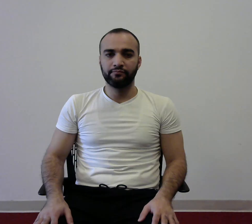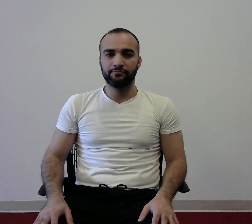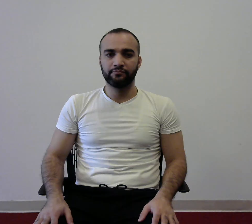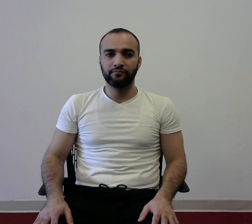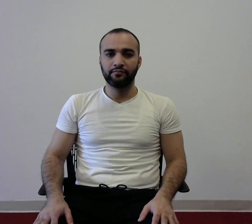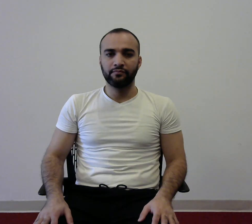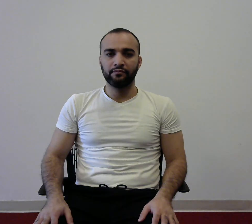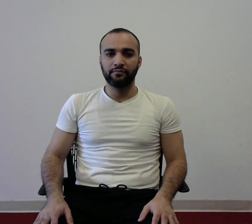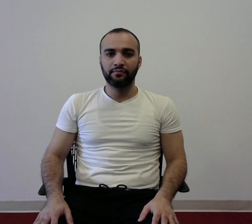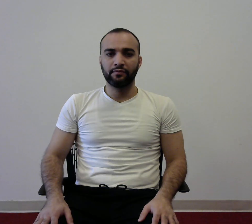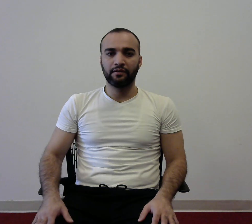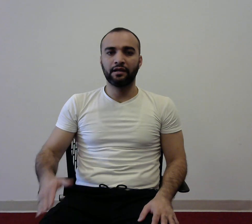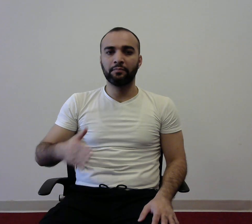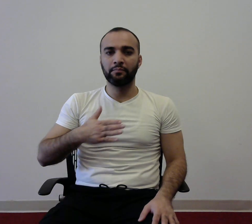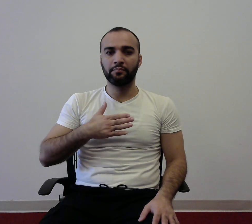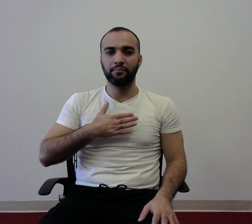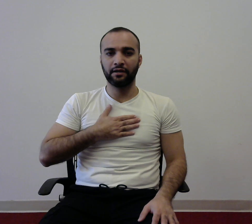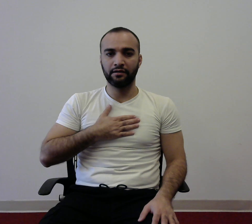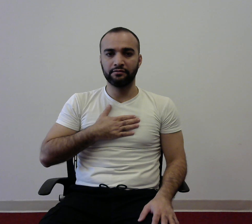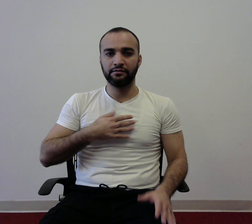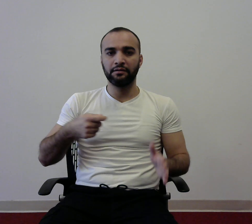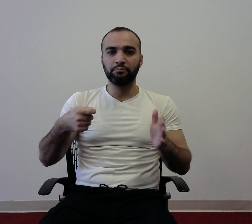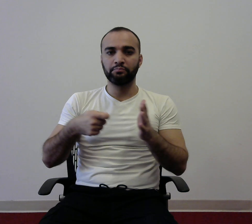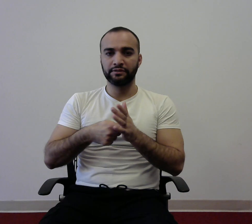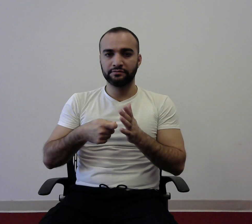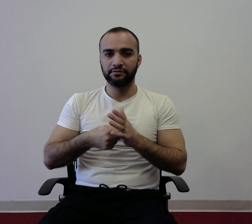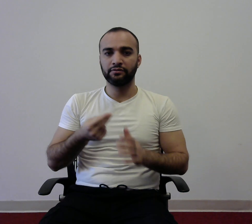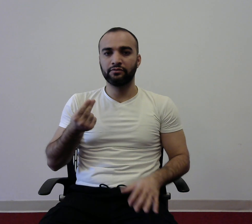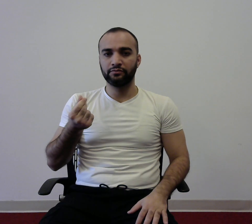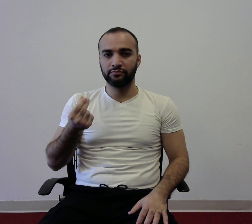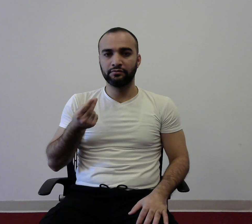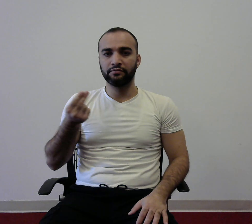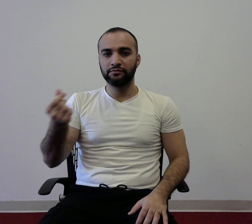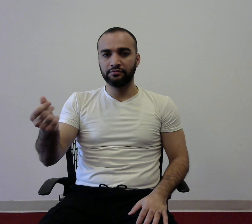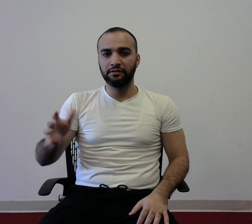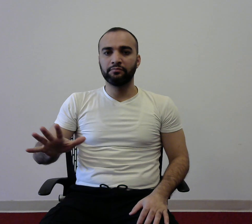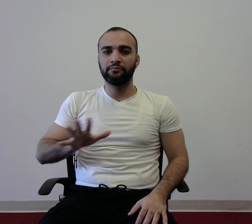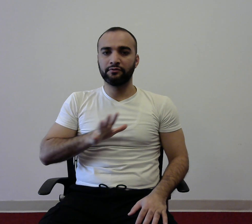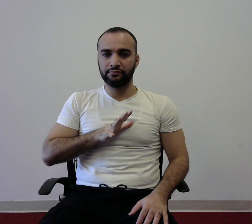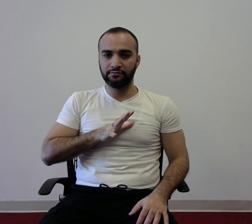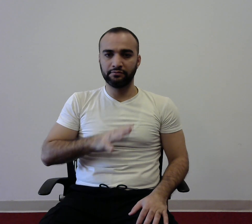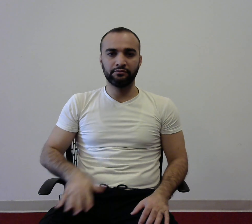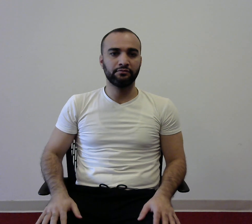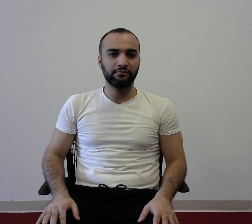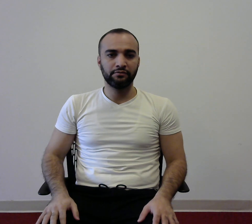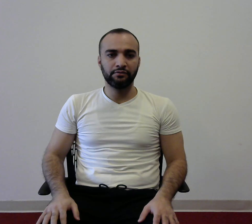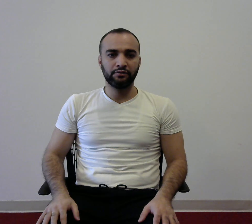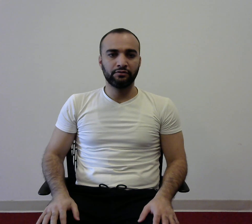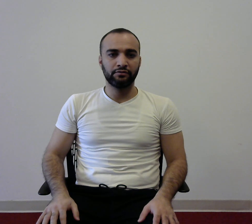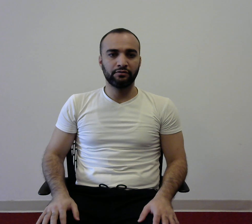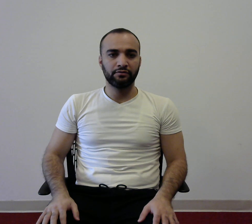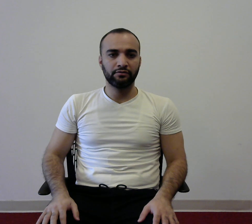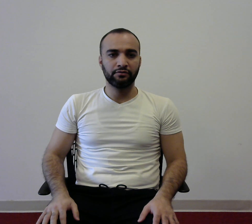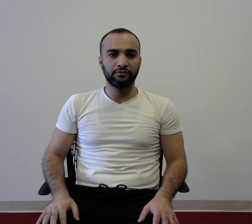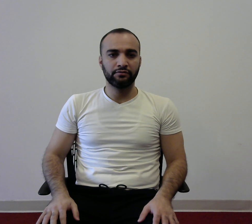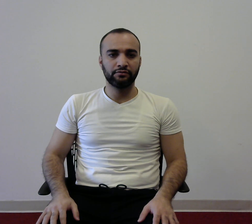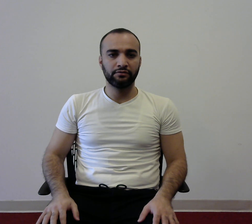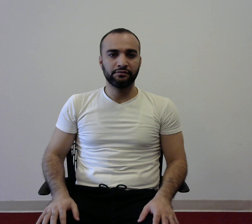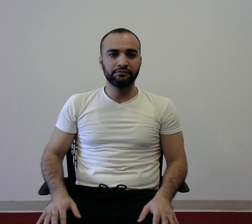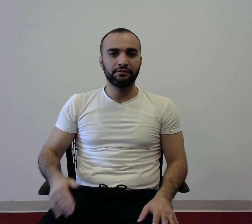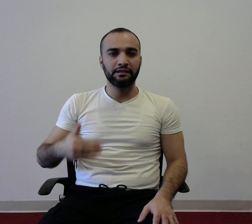Mən biletlərin pulunu ödəmişəm